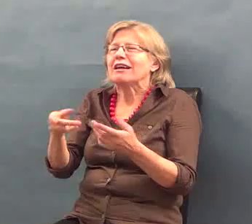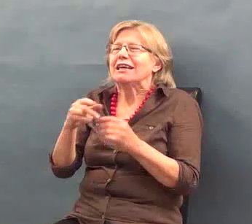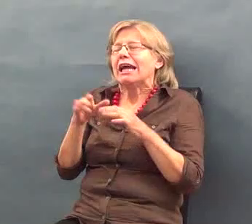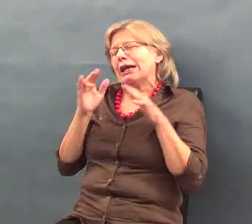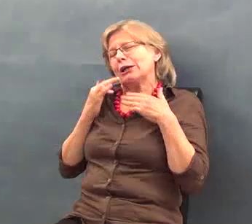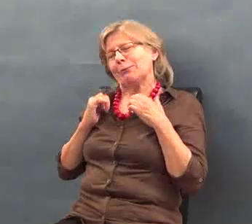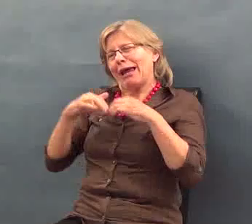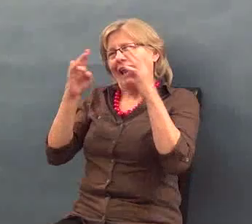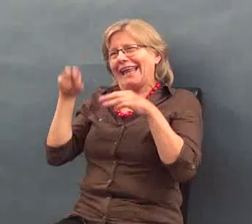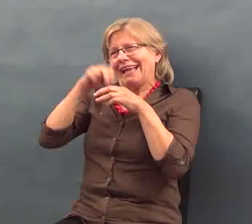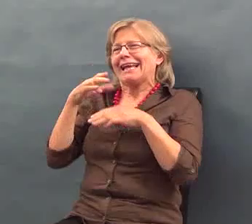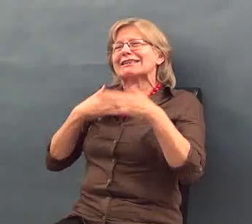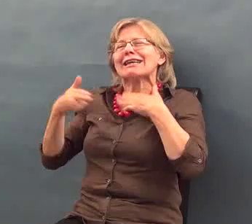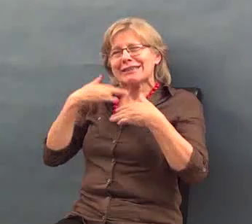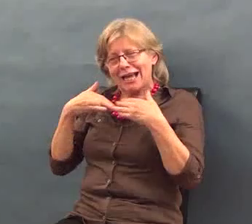Ptaszek był w klatce spokojny, huśtał się zadowolony.